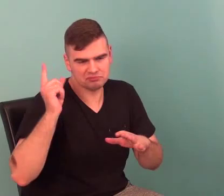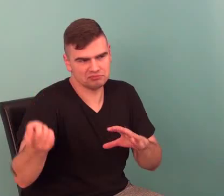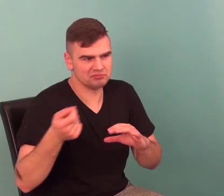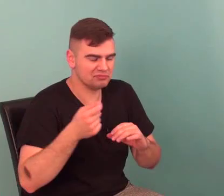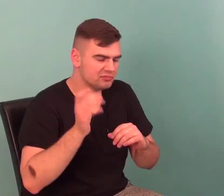Dobra.